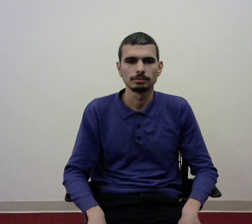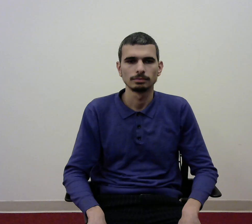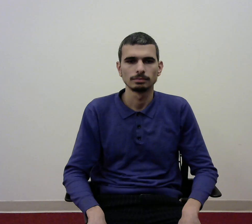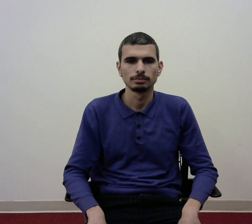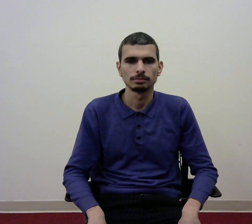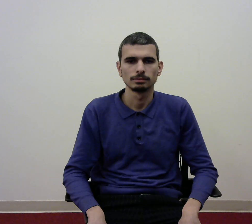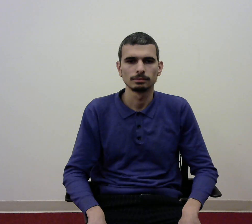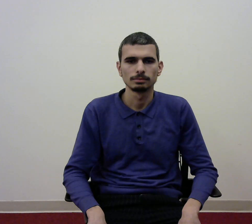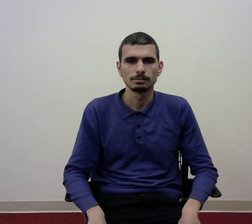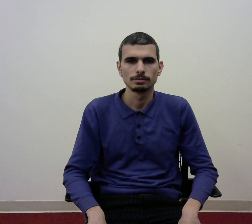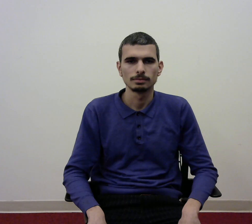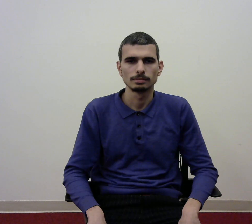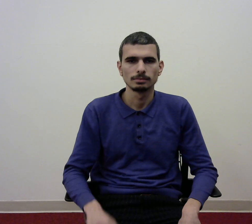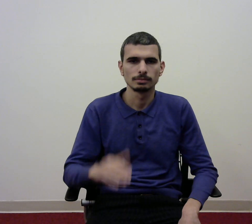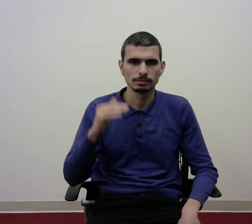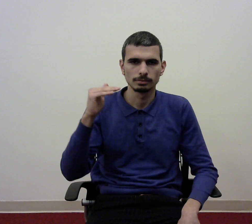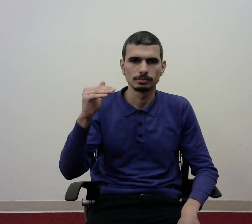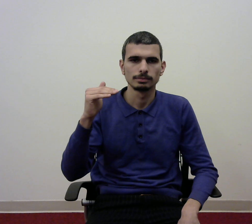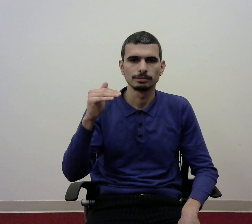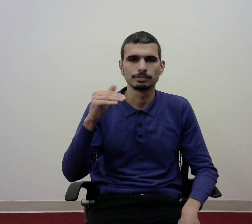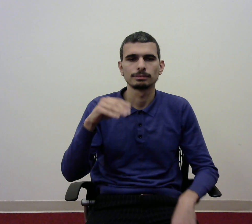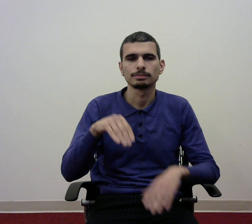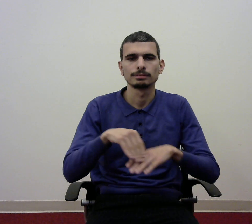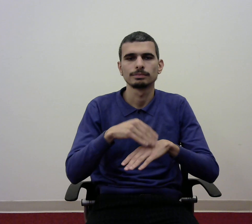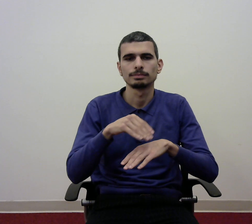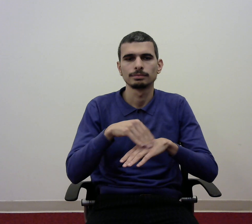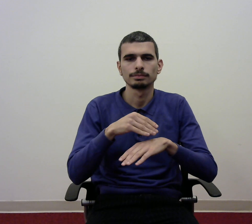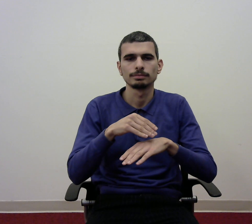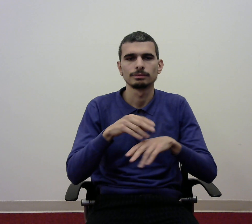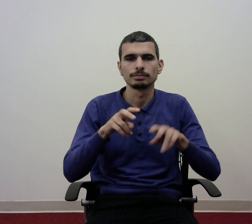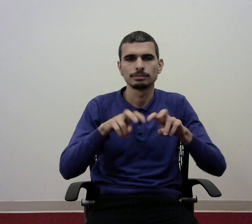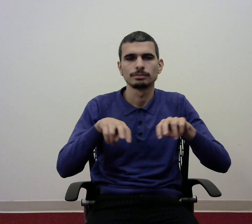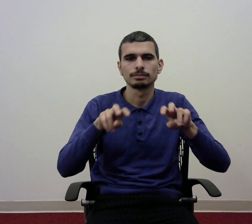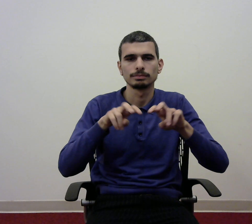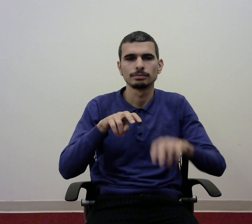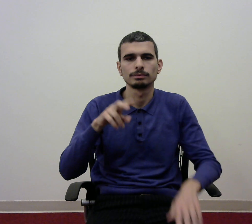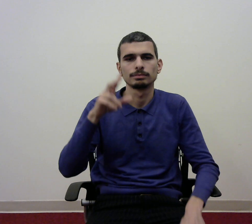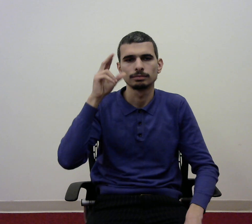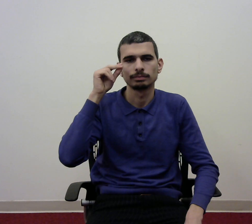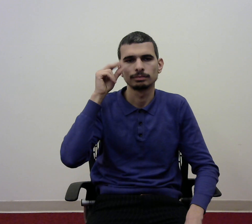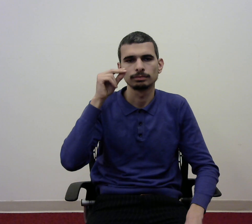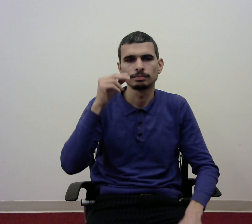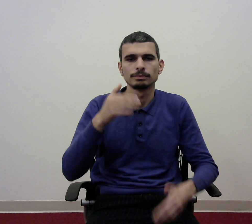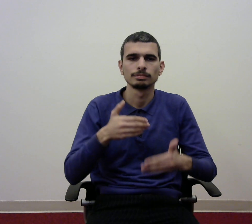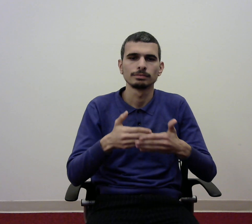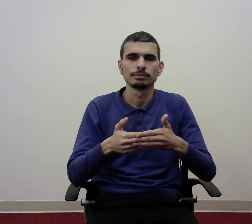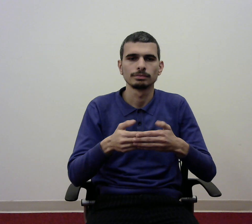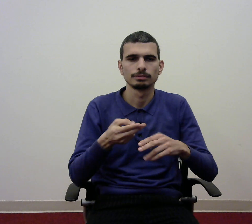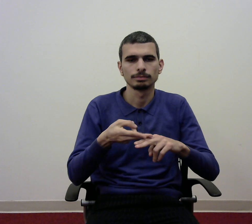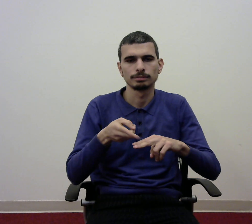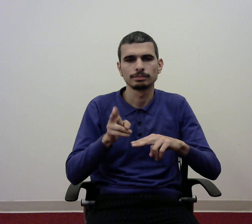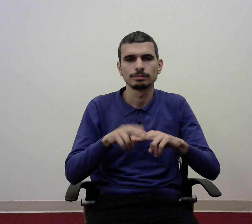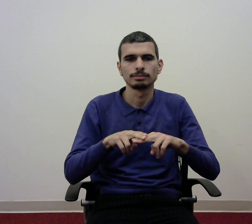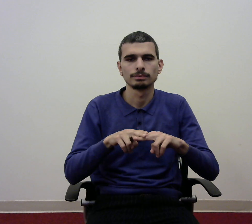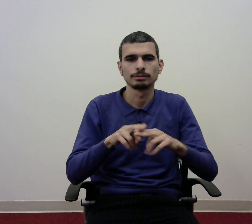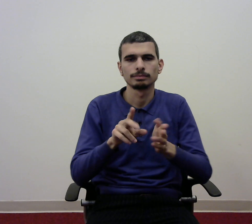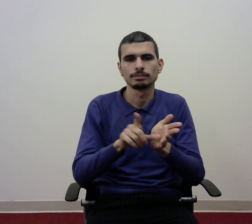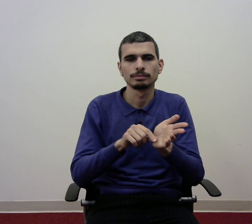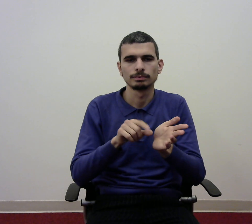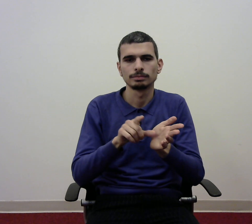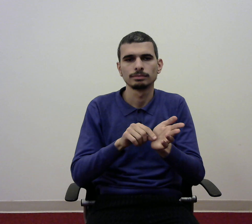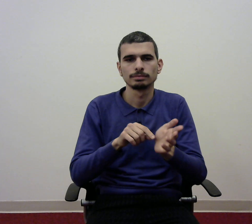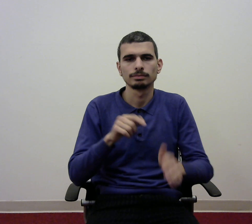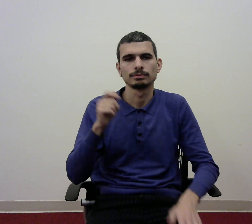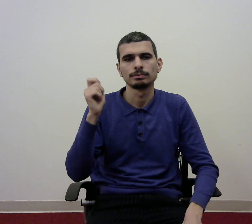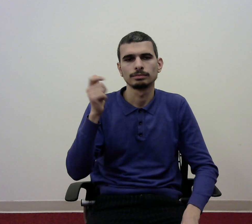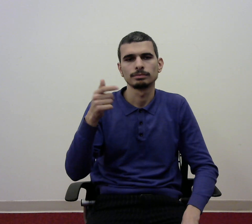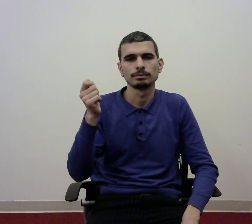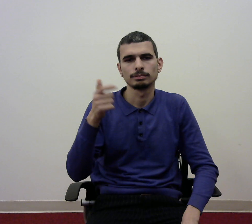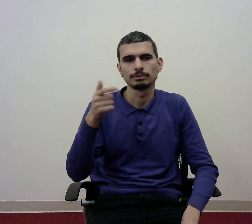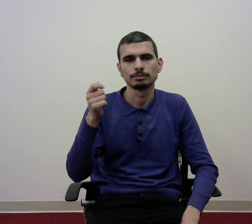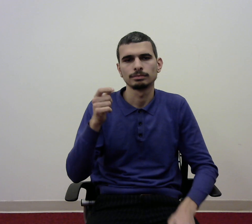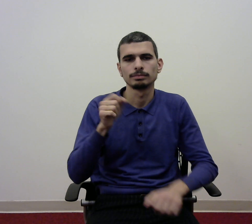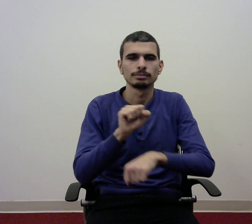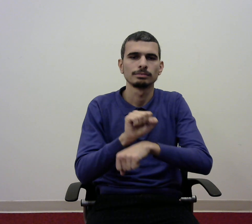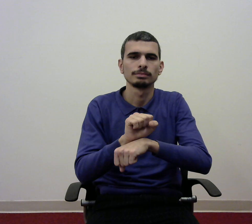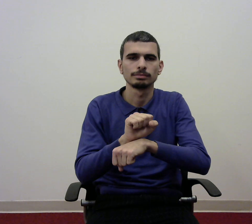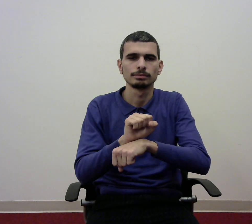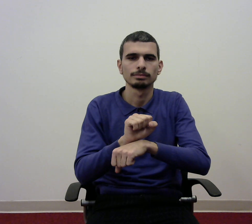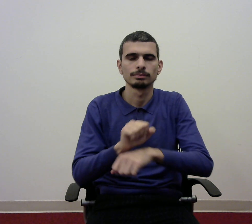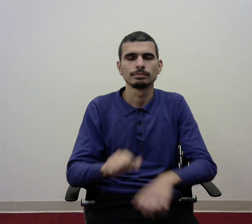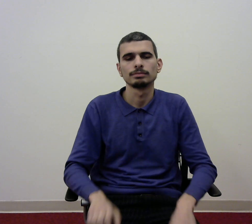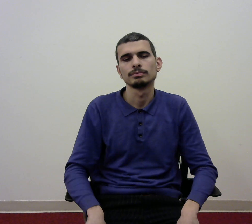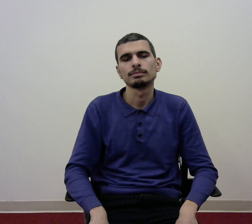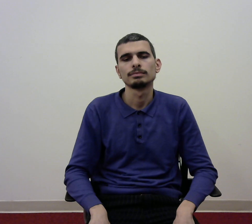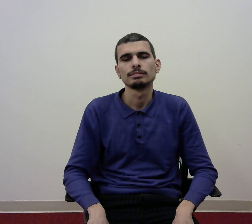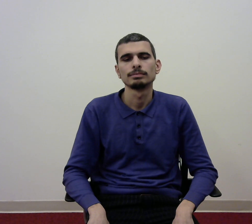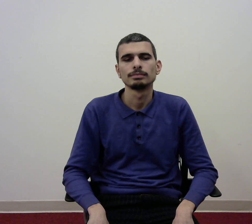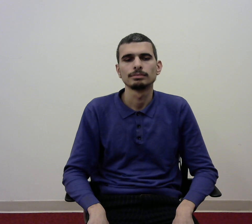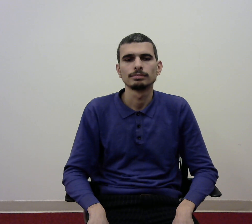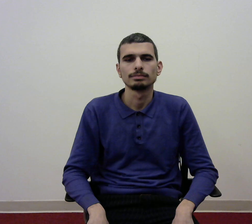Sizin həyat yoldaşınızın müayinə tarixi çatdığı üçün pensiya ödənişi dayanıb